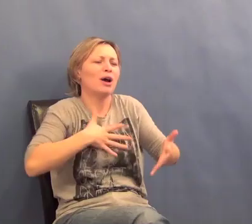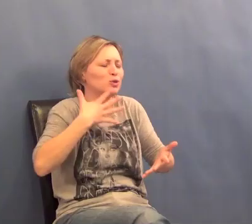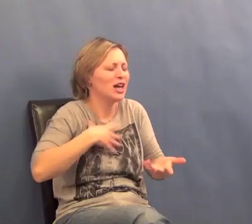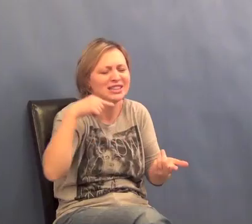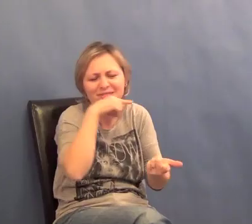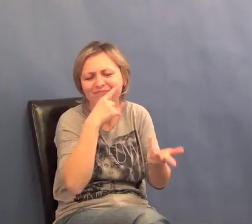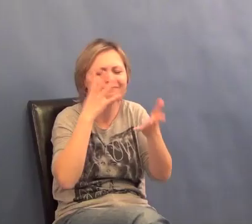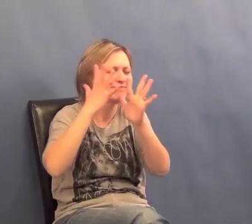Myje zęby, twarz.